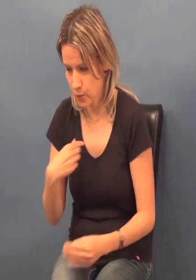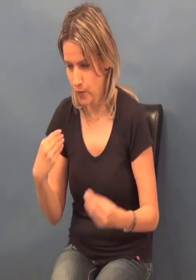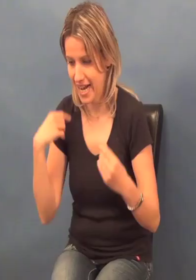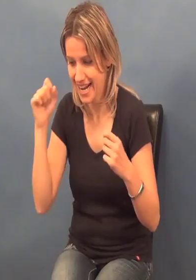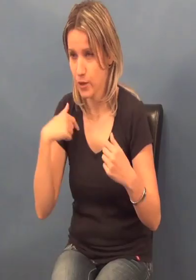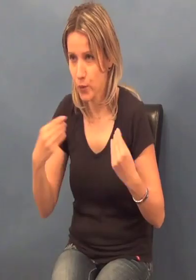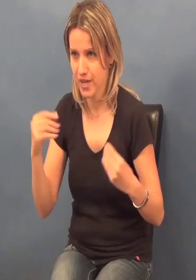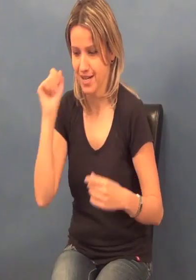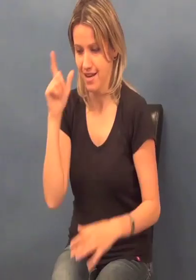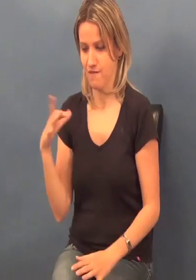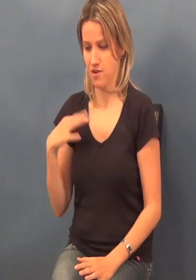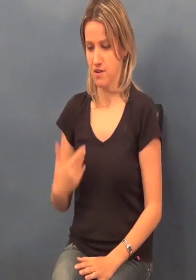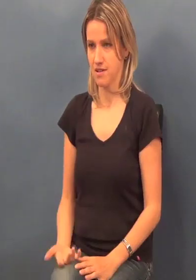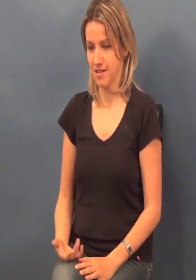A ja akurat mam wolne rano.